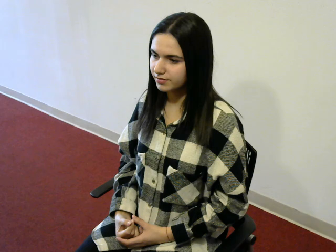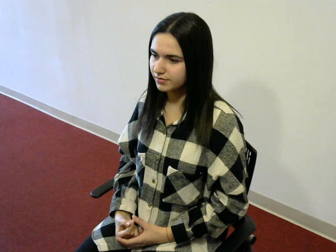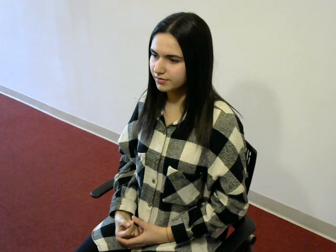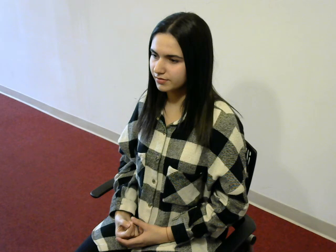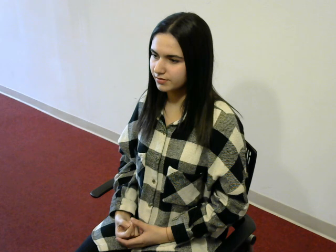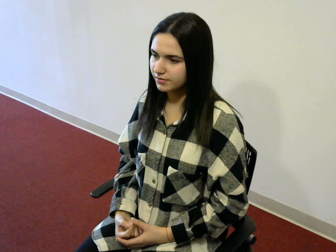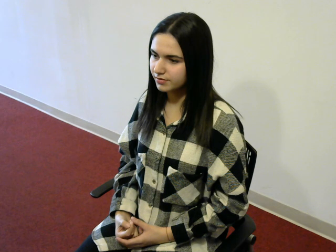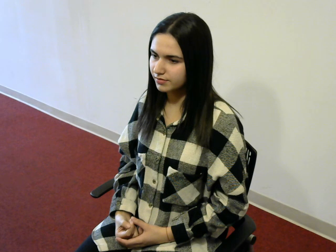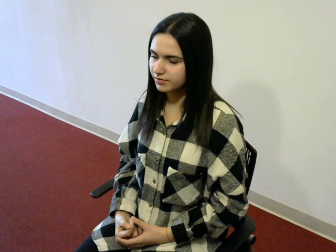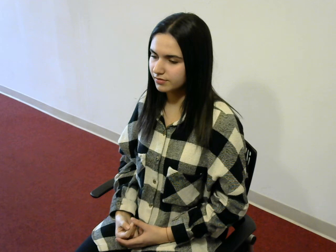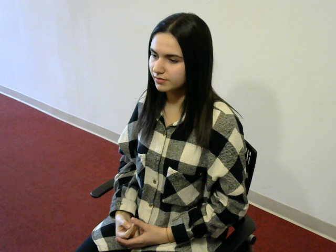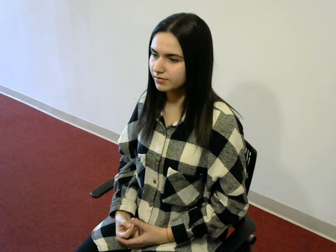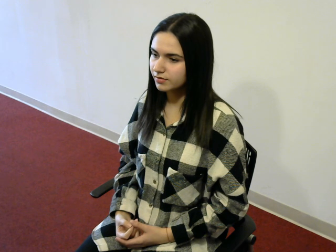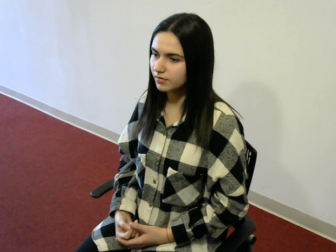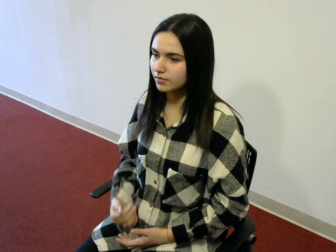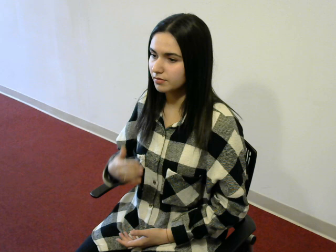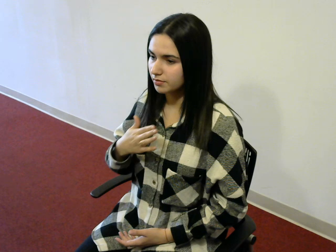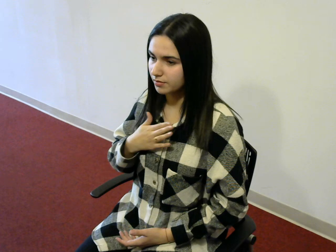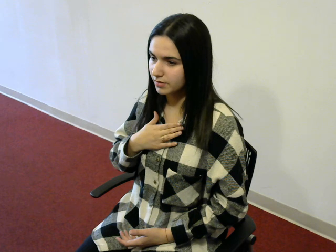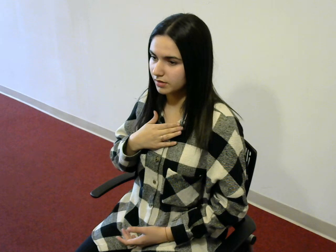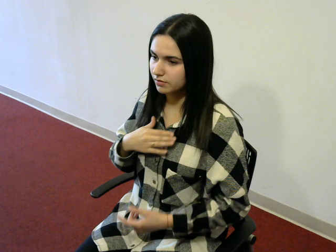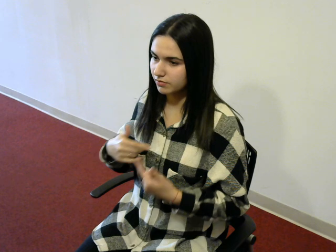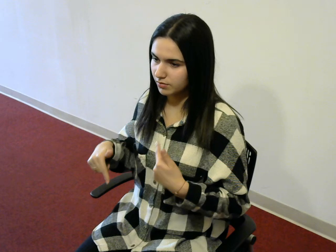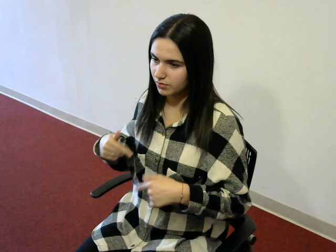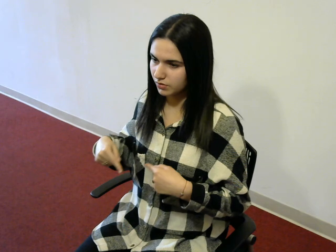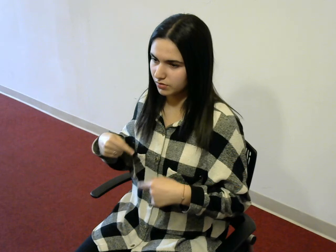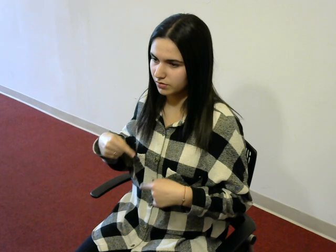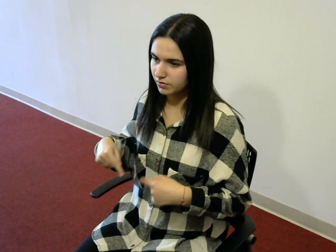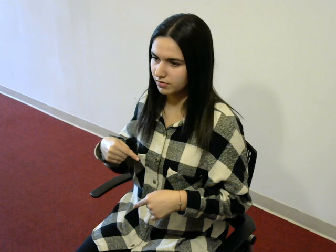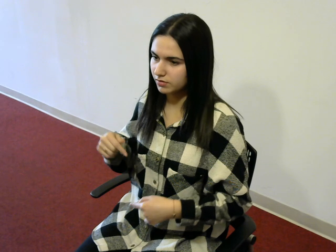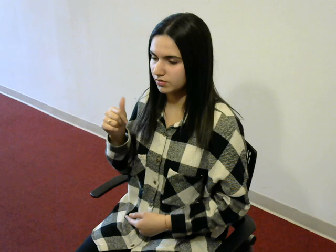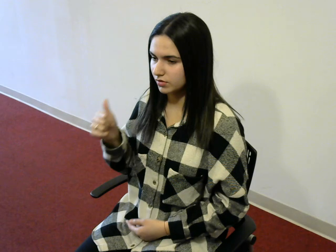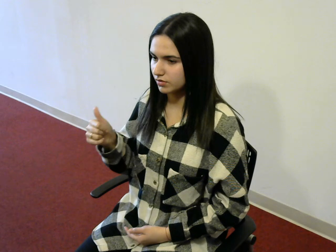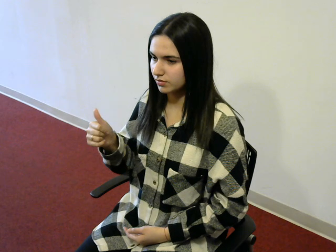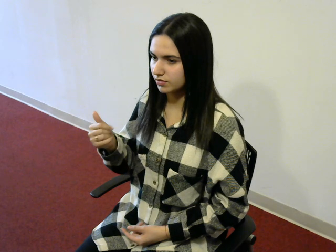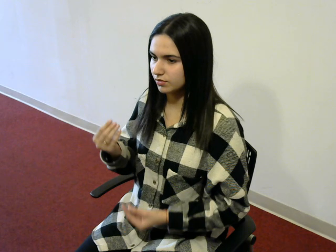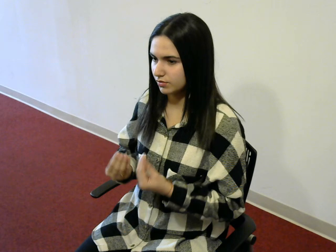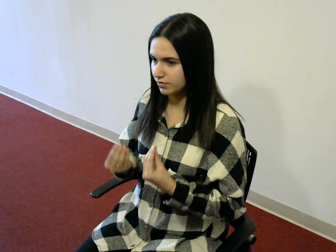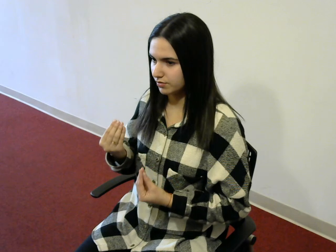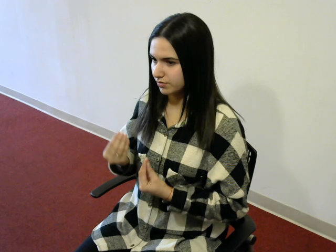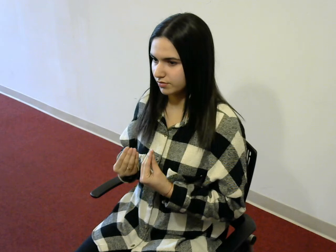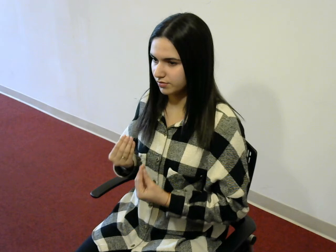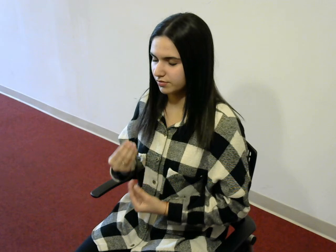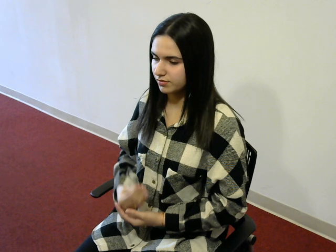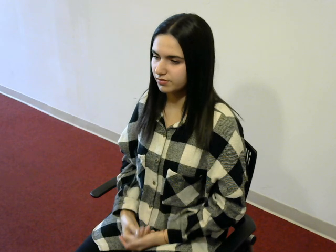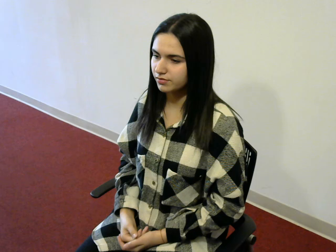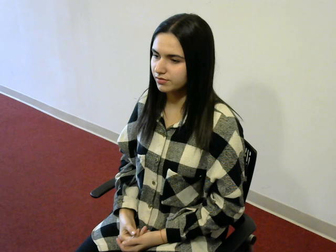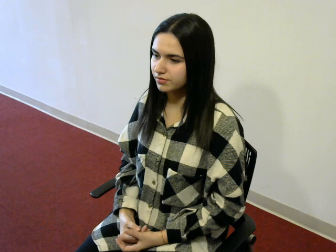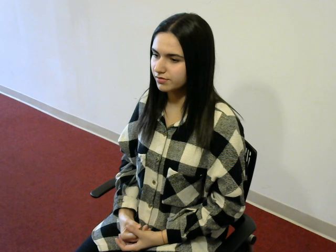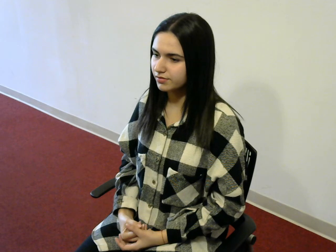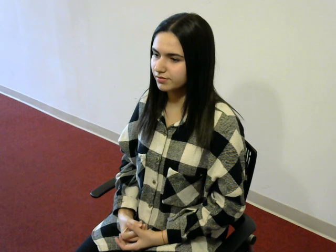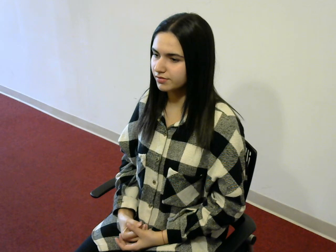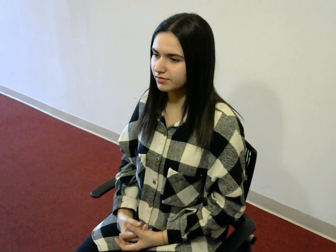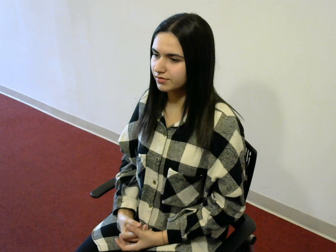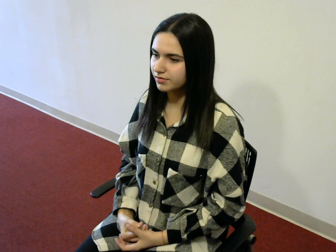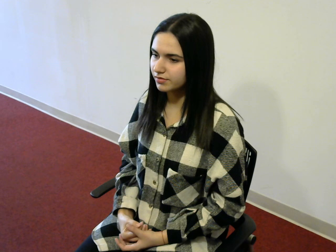Mən futbolu yaxşı oynayıram